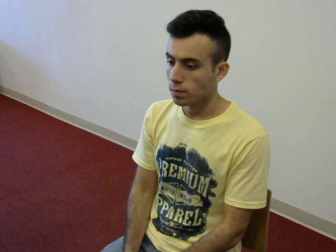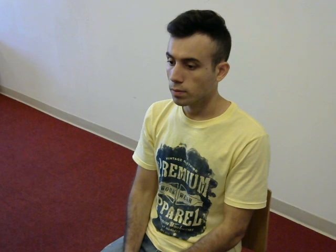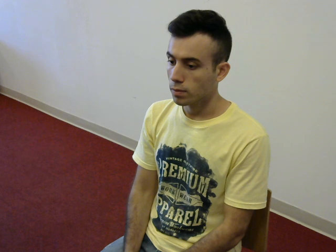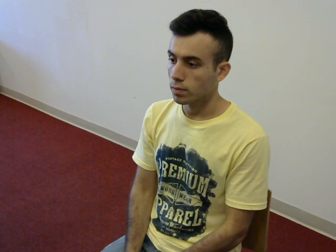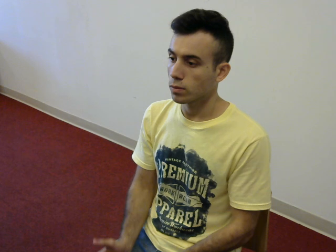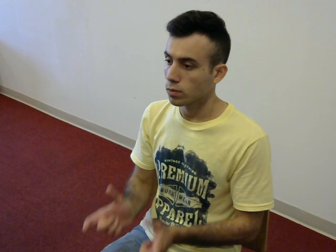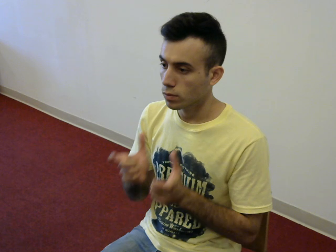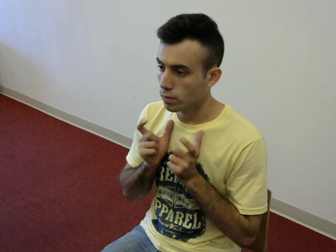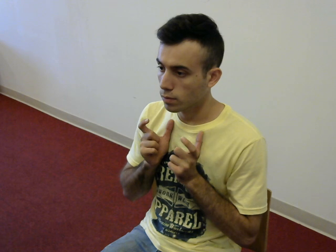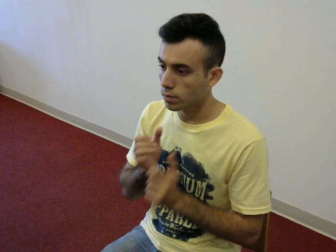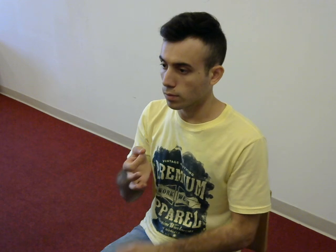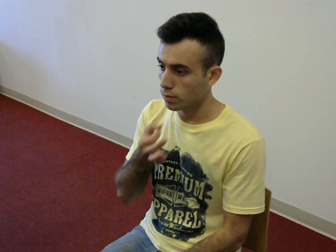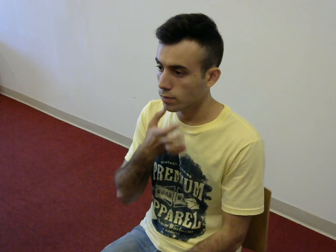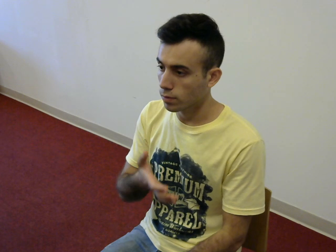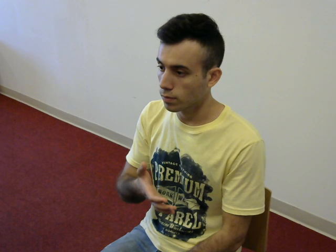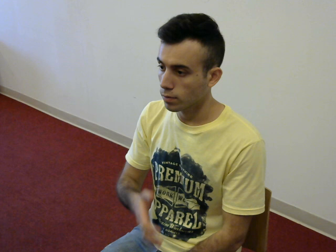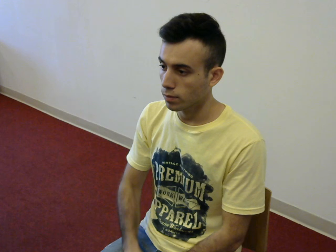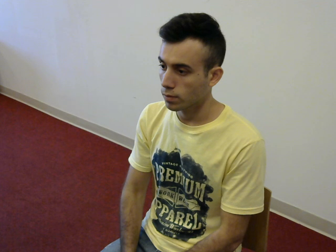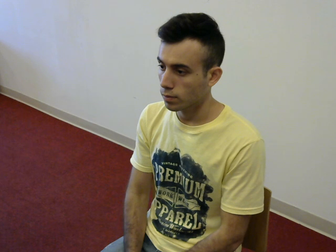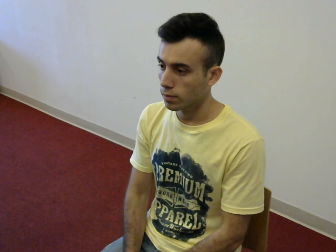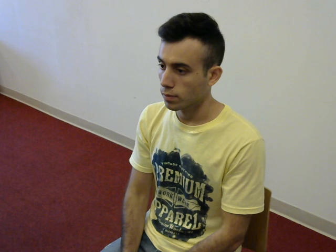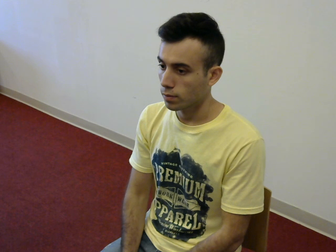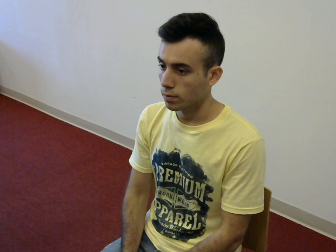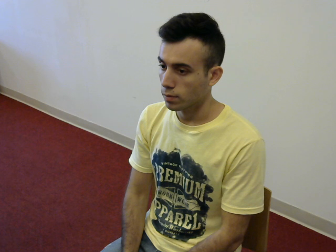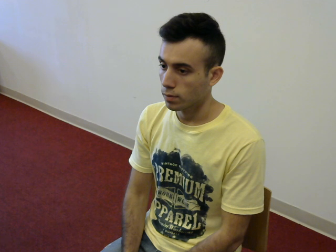Köynəyim xoşuna gəlir?